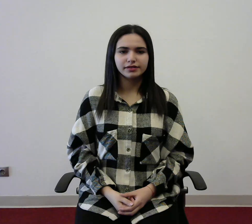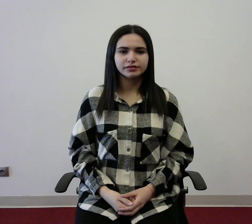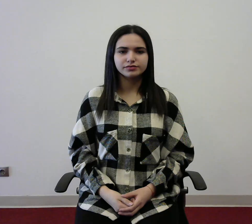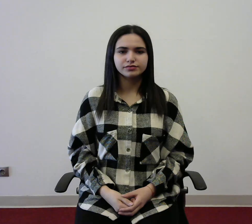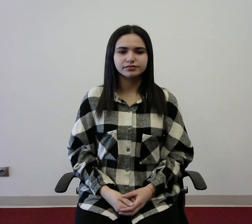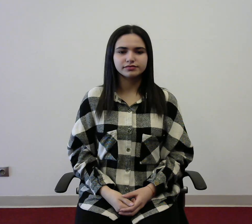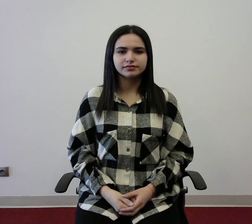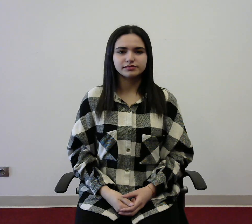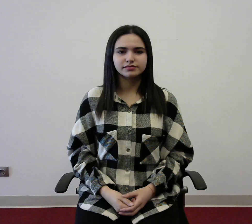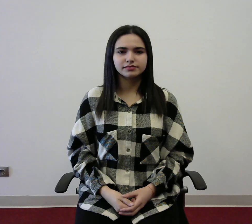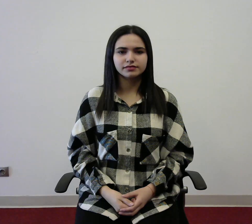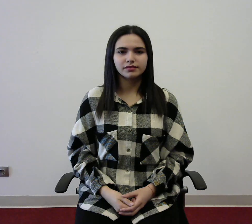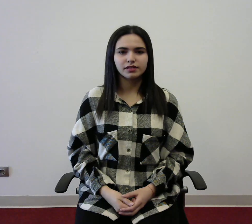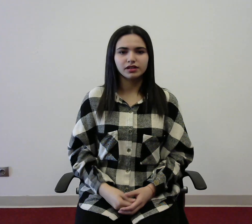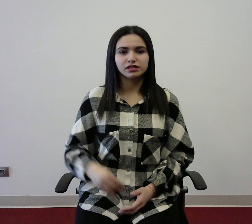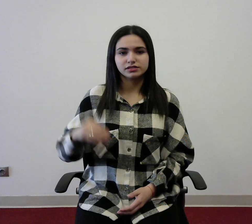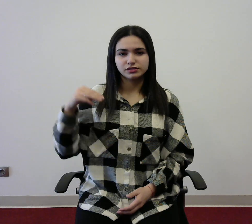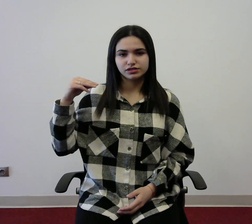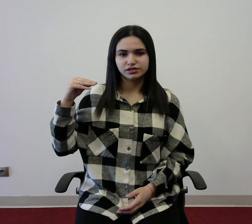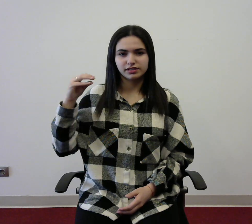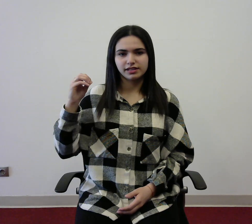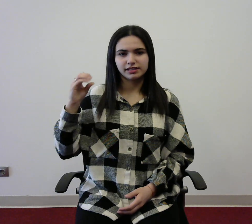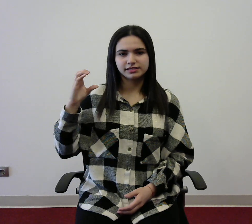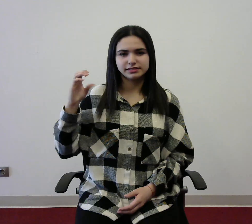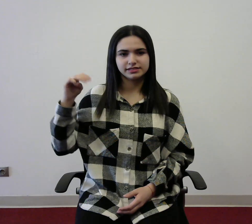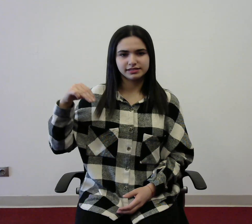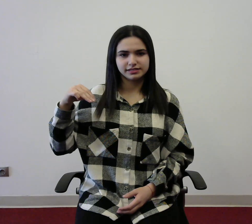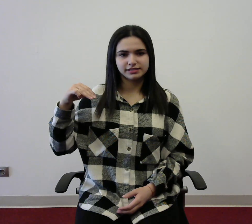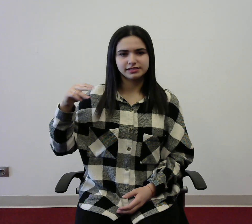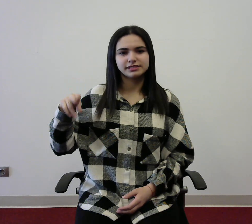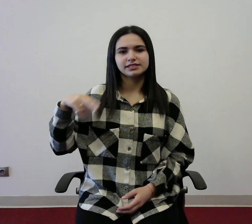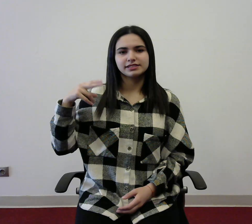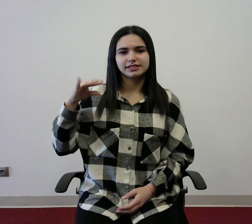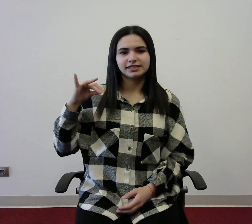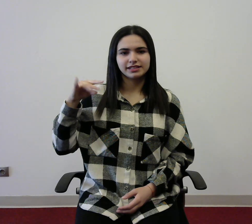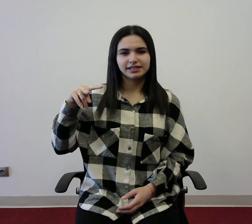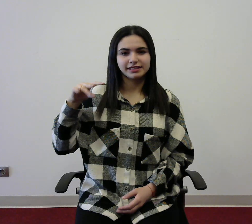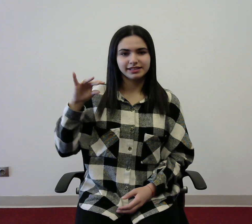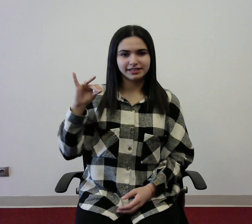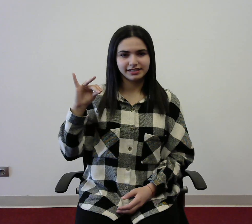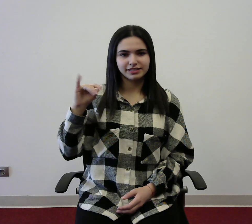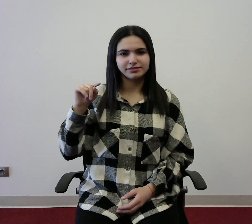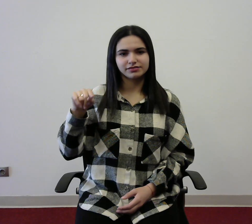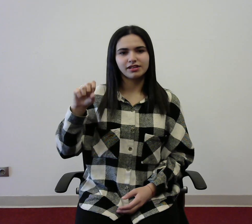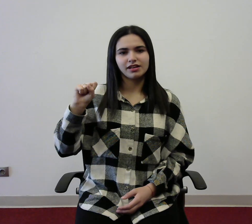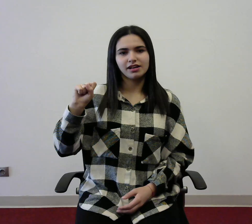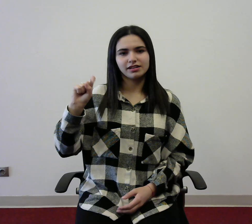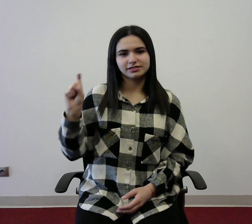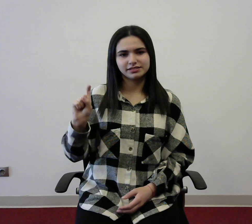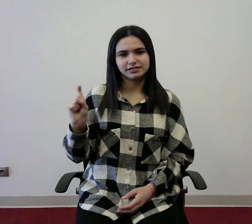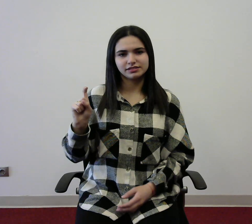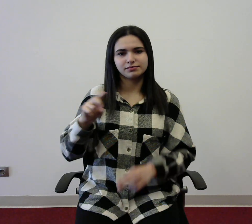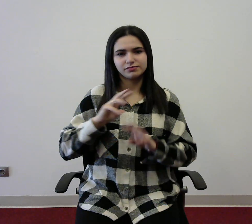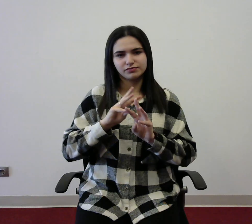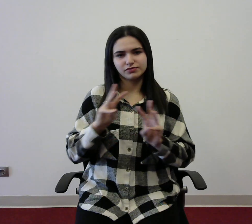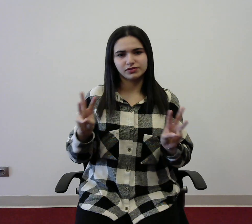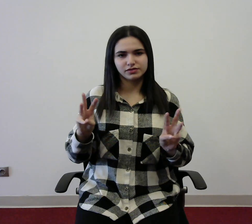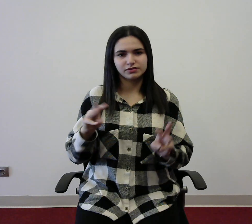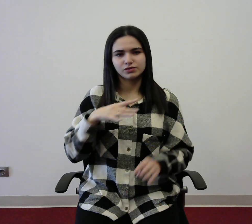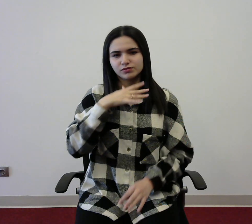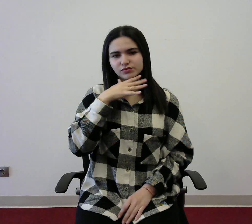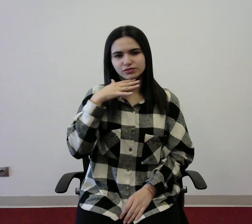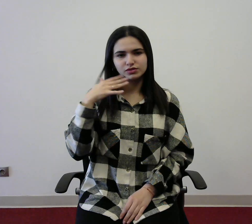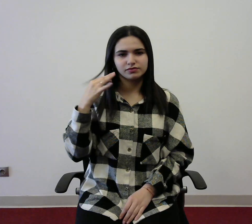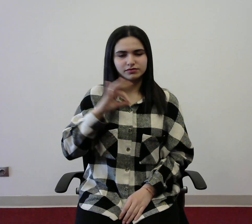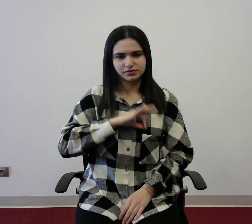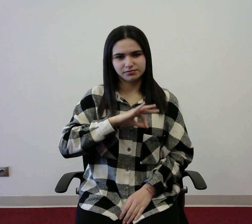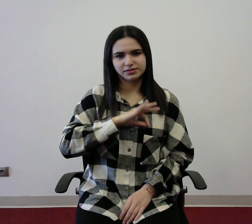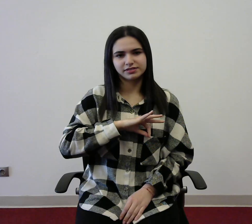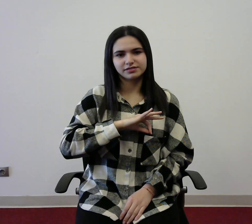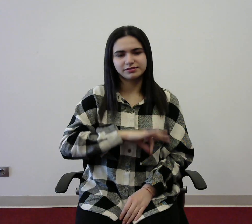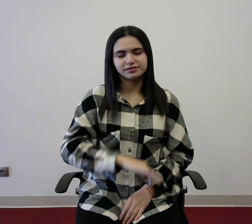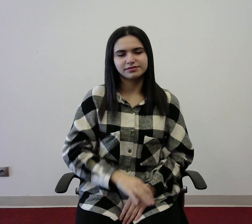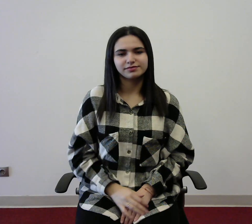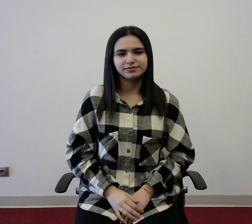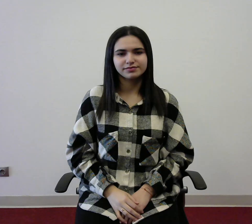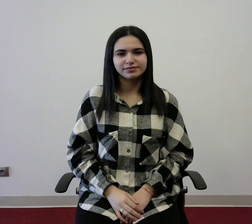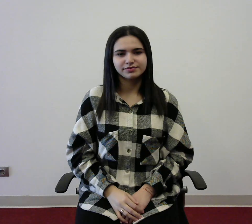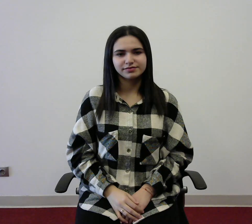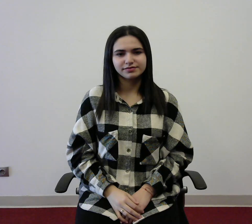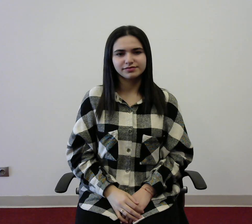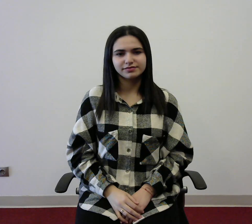Jestdili.az saytı çox faydalıdır